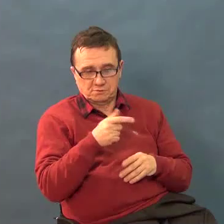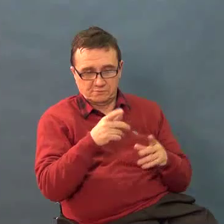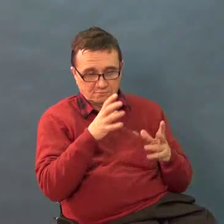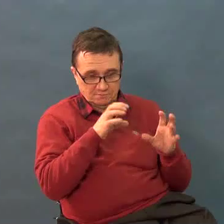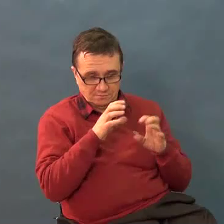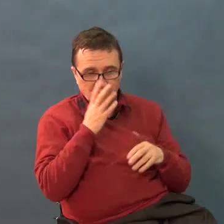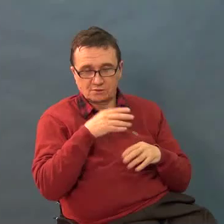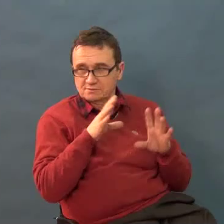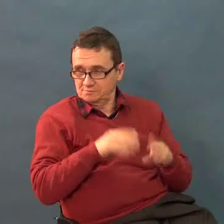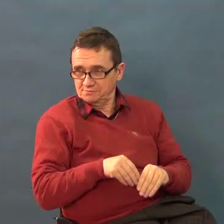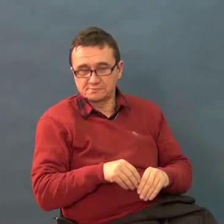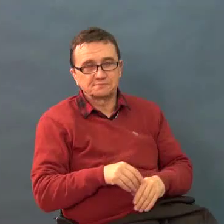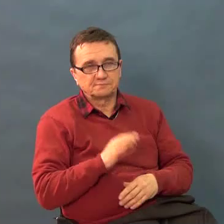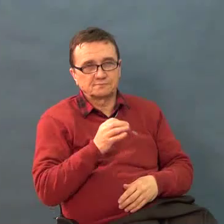Najpierw mam obejrzeć i poczekać aż się skończy i zgaśnie.